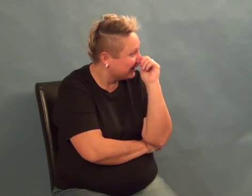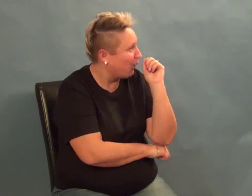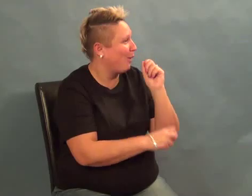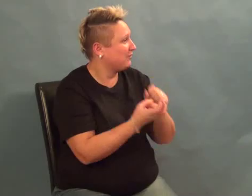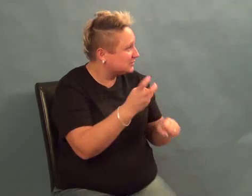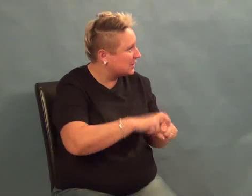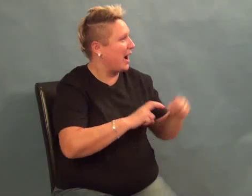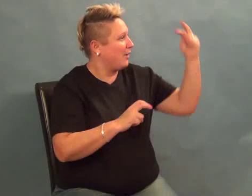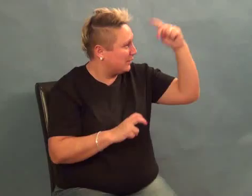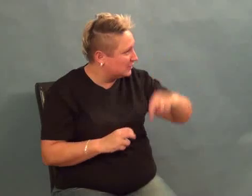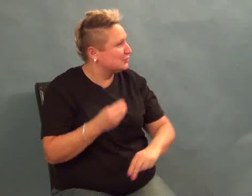Wstał i przyszedł na śniadanie.